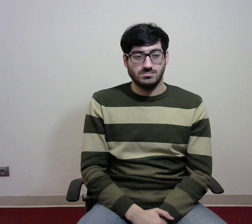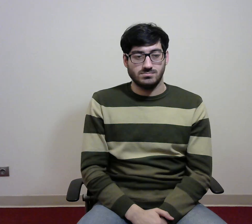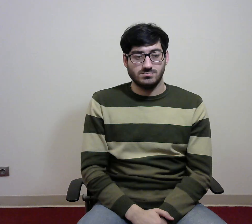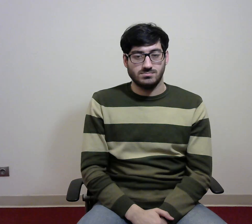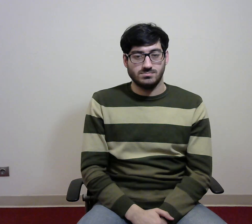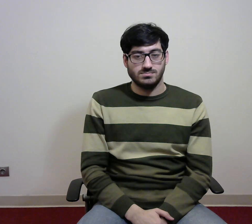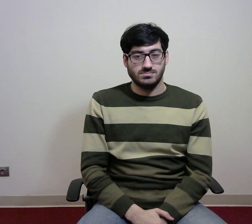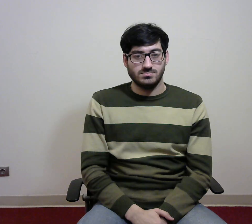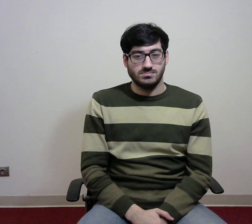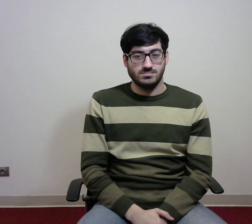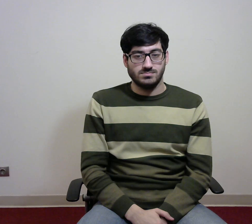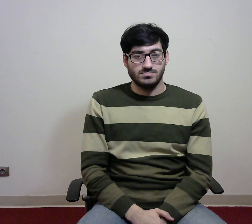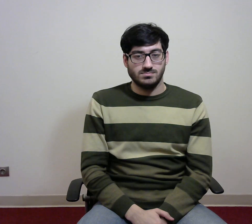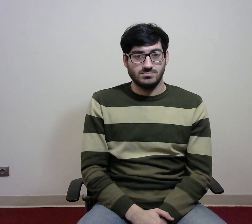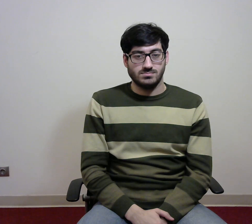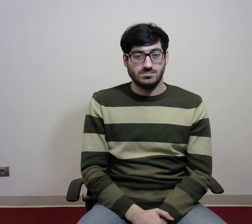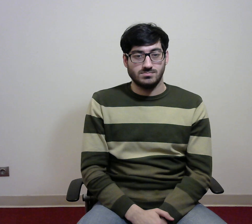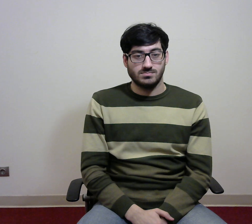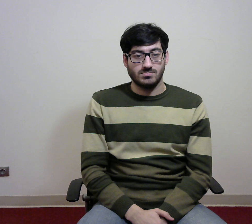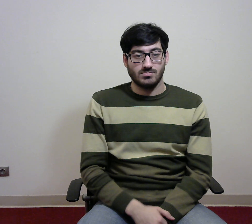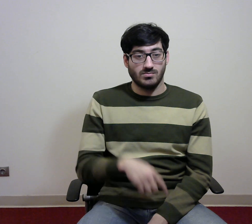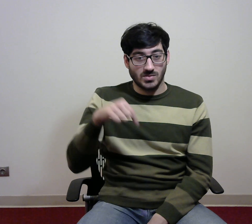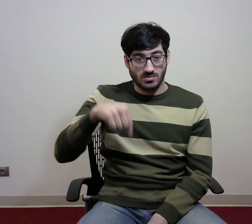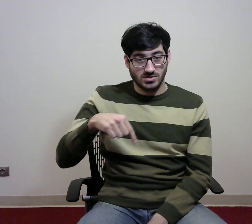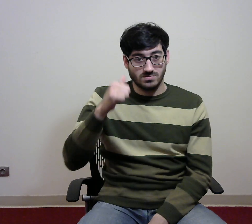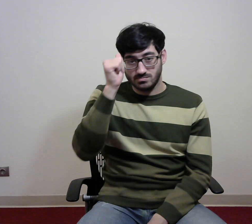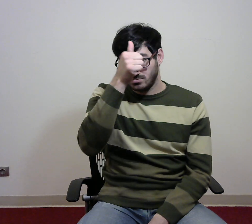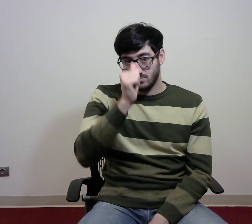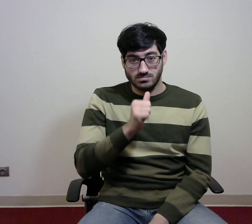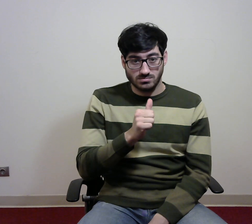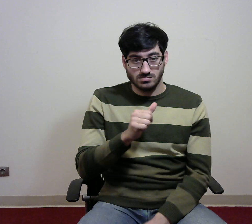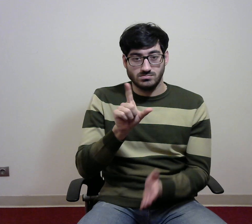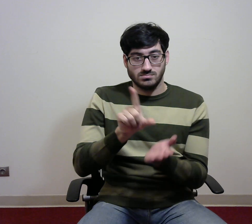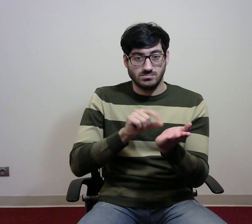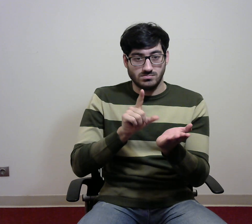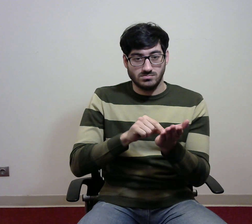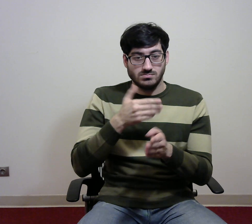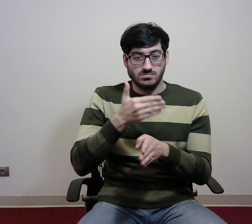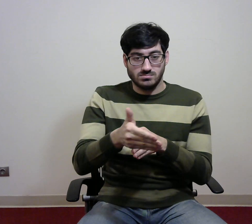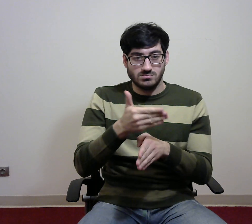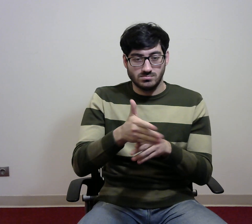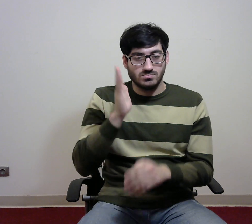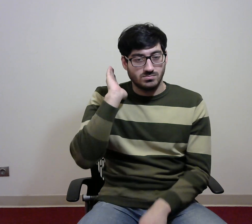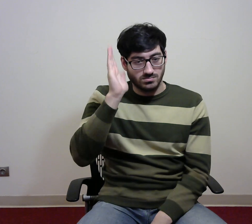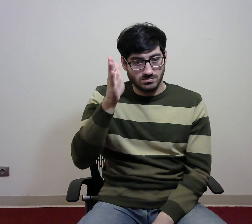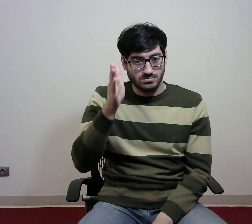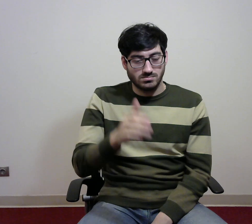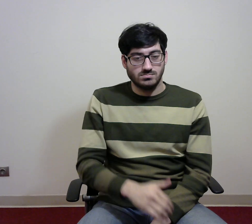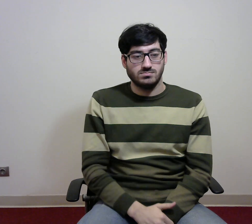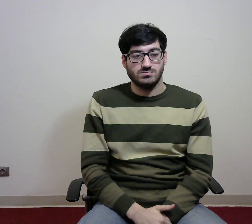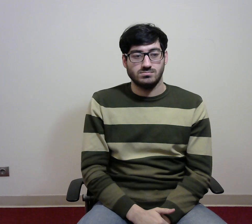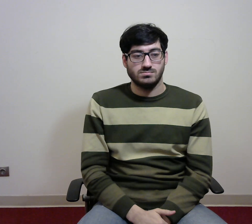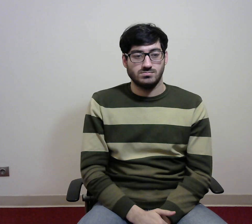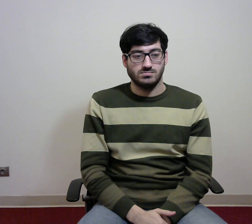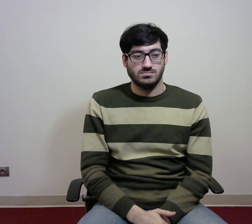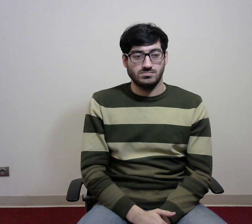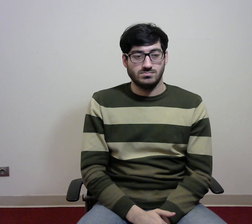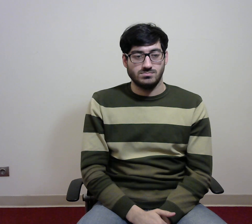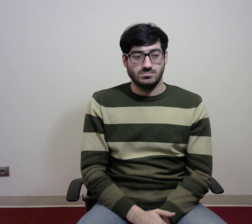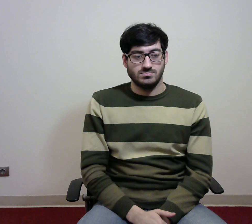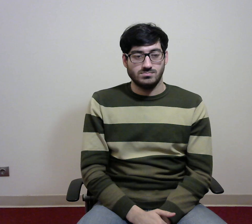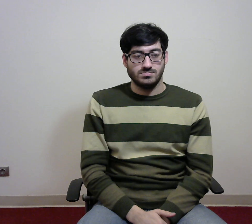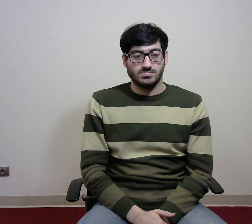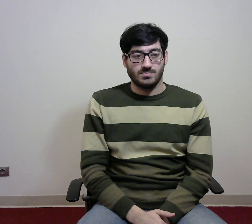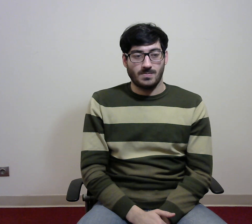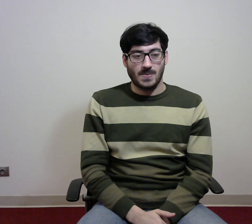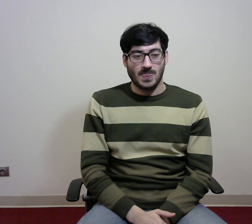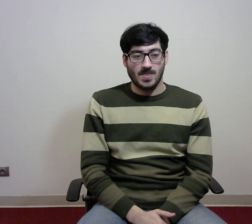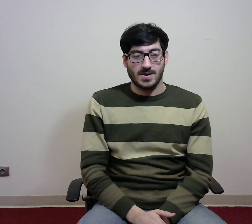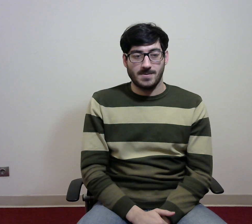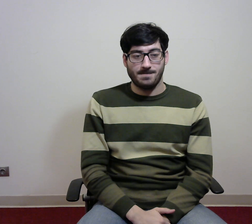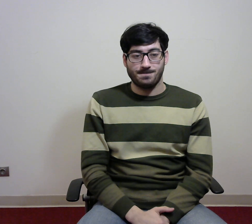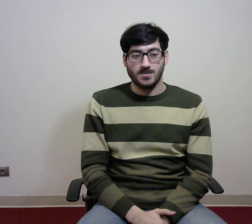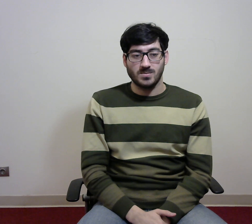Bu ay pensiyalar gecikəcək